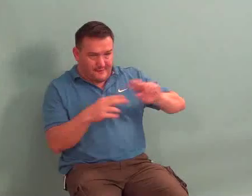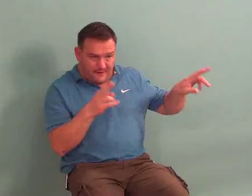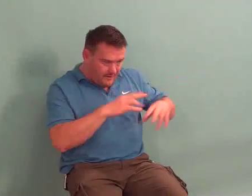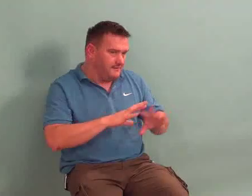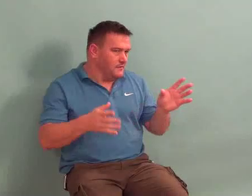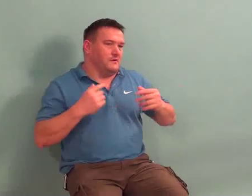Jest spokojnie.